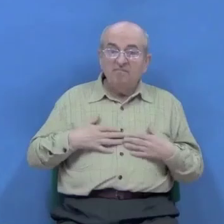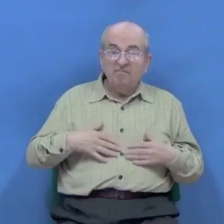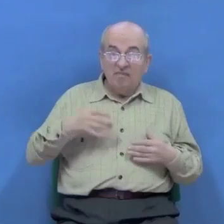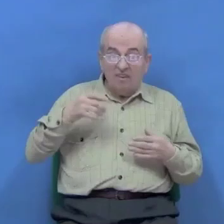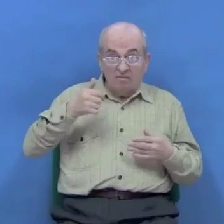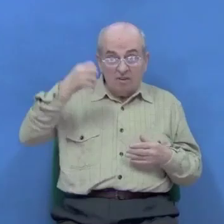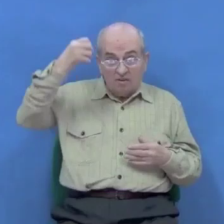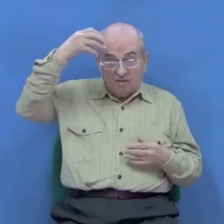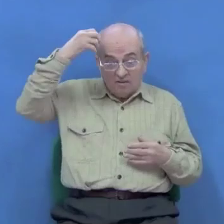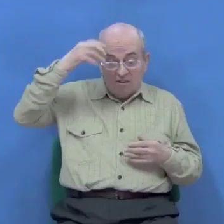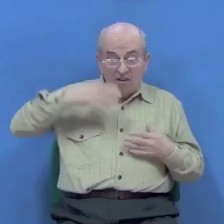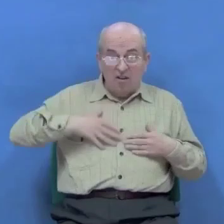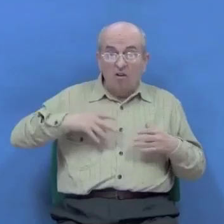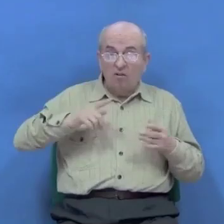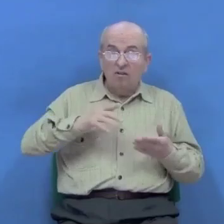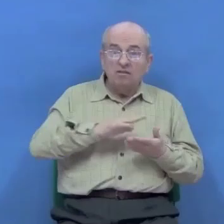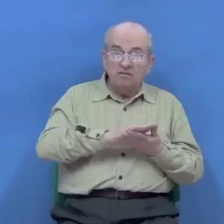Myć się najpierw pod prysznicem.